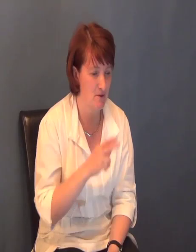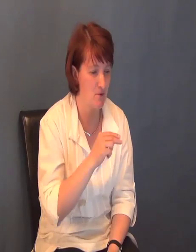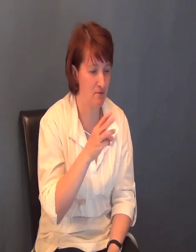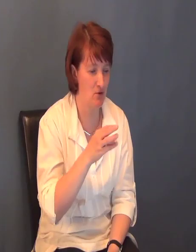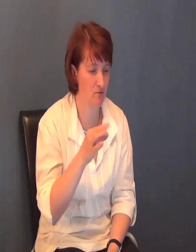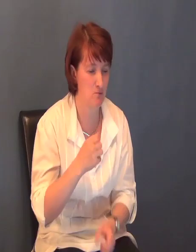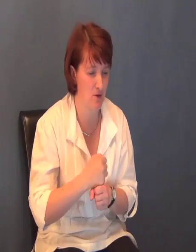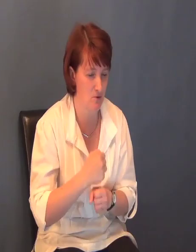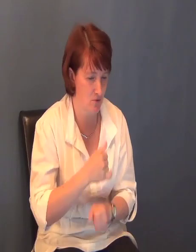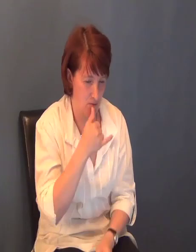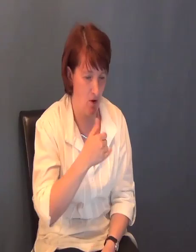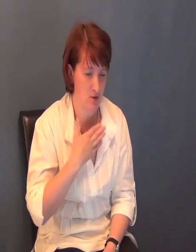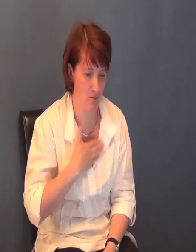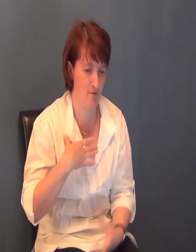W poniedziałek, wtorek i w środę pracuję, więc nie mogę.